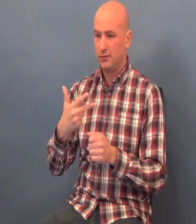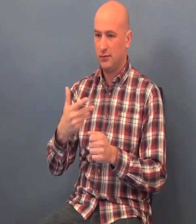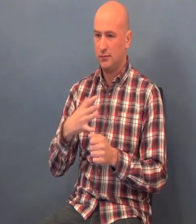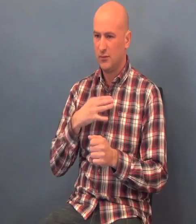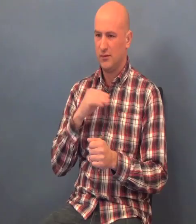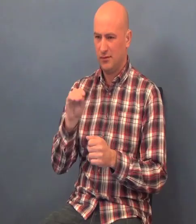Mówiłem ci?